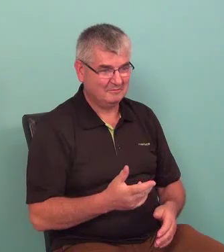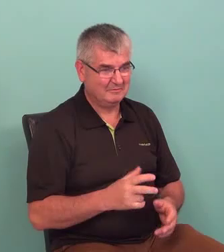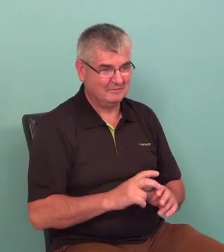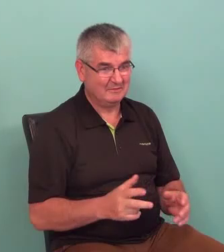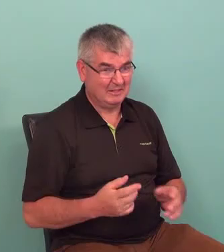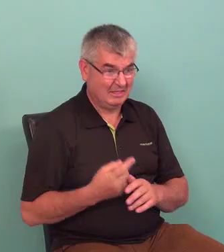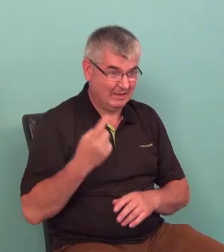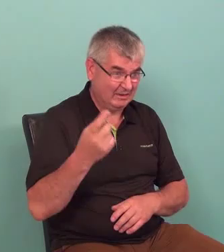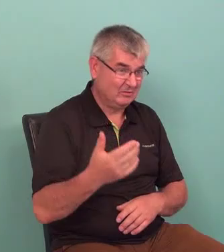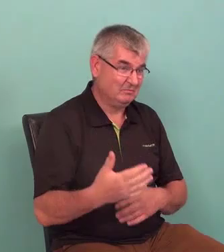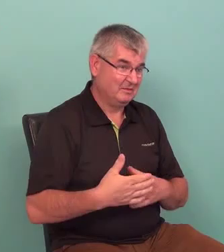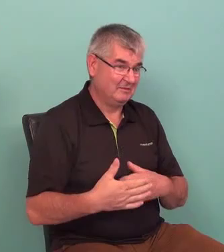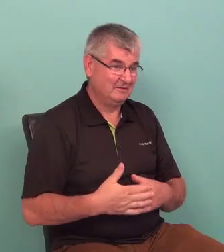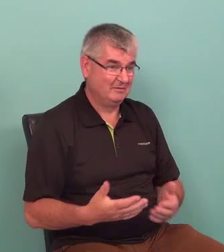Czy jest daleko, czy blisko?